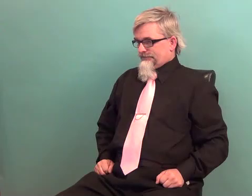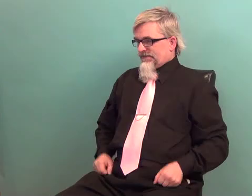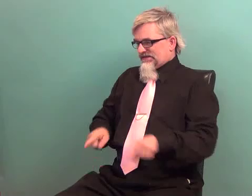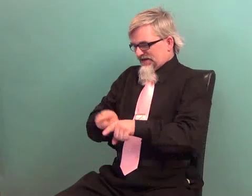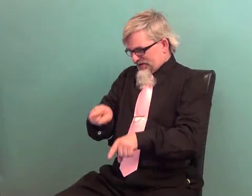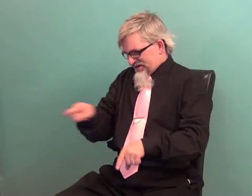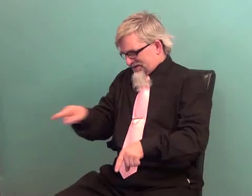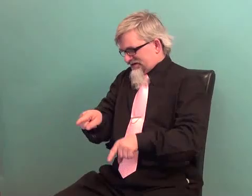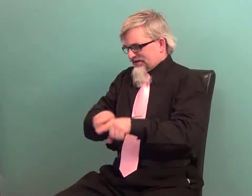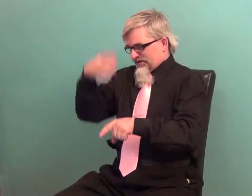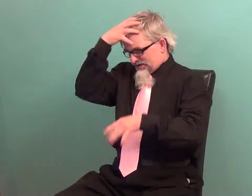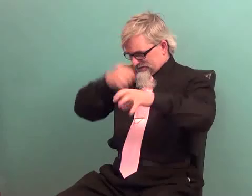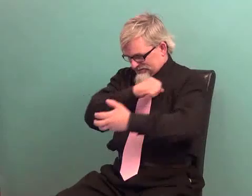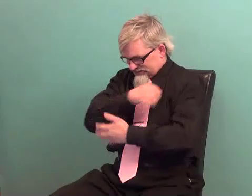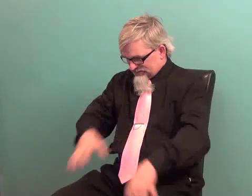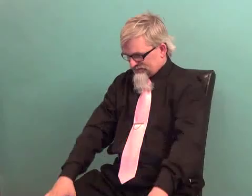W drugim tak samo, trzeba mieć kask na głowie, ochraniacze na kolana i na łokcie.